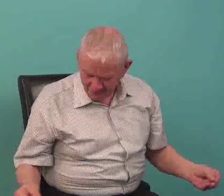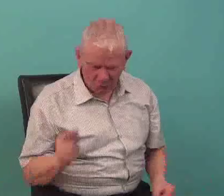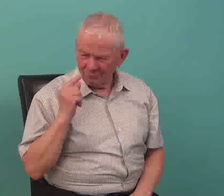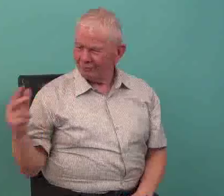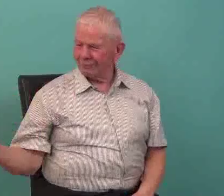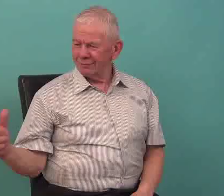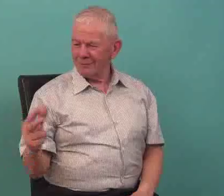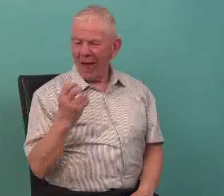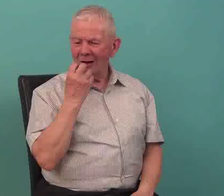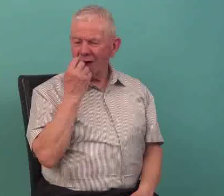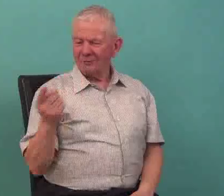Podchodzą trzej chłopcy gryząc gruszki.